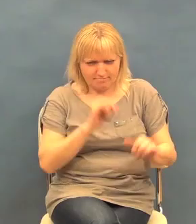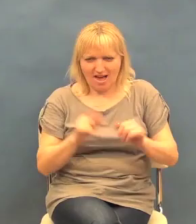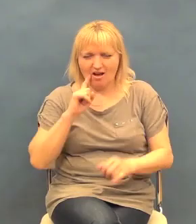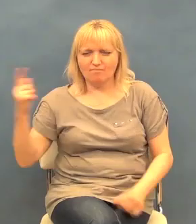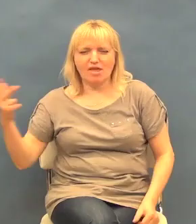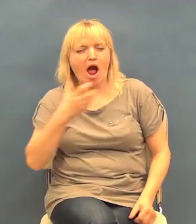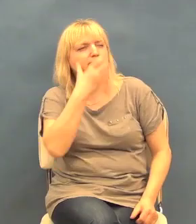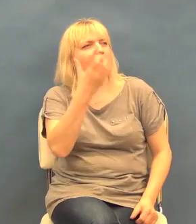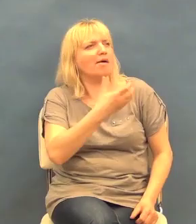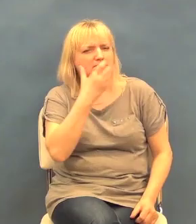Trzej chłopcy podchodzą, jedząc owoce.